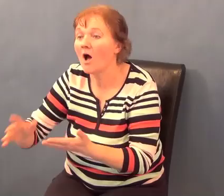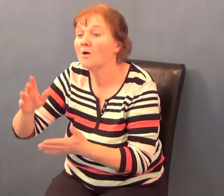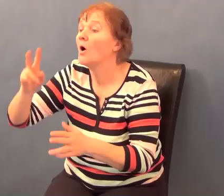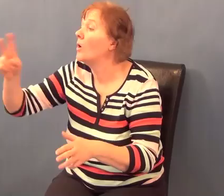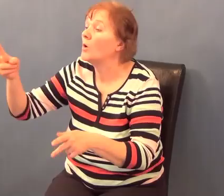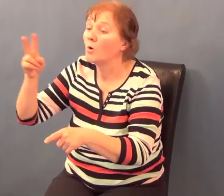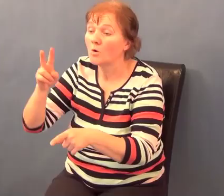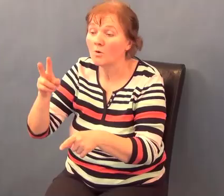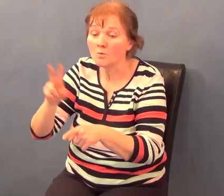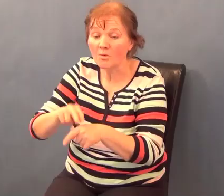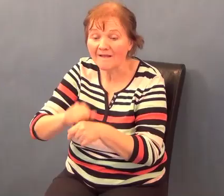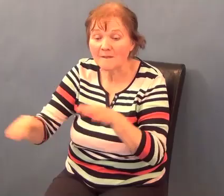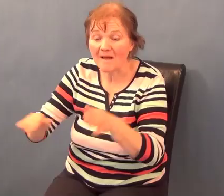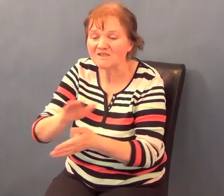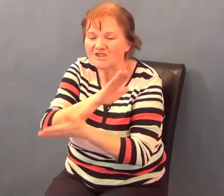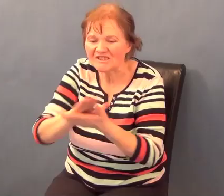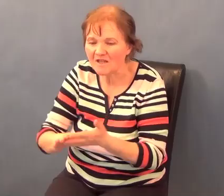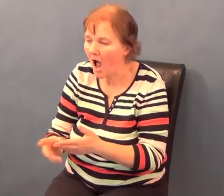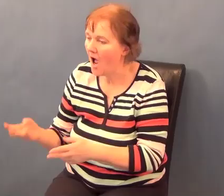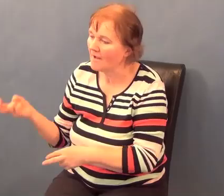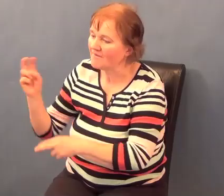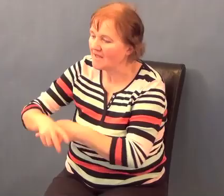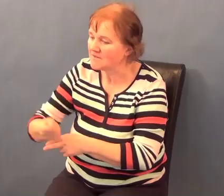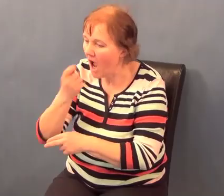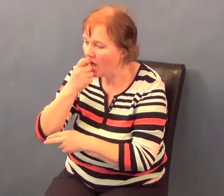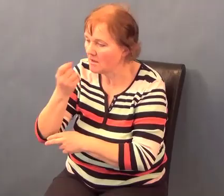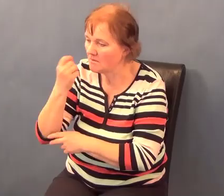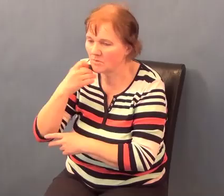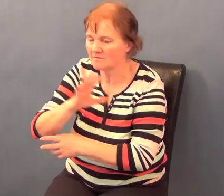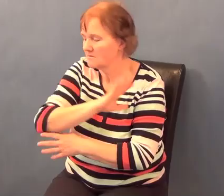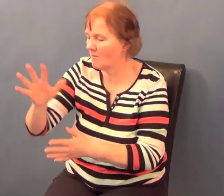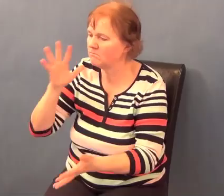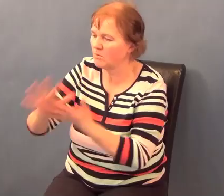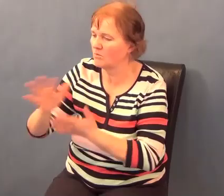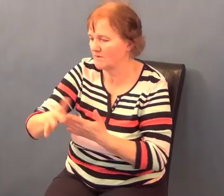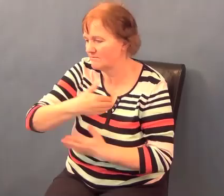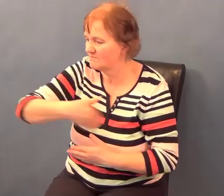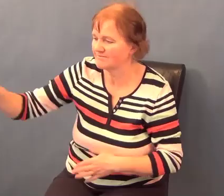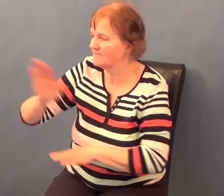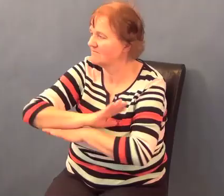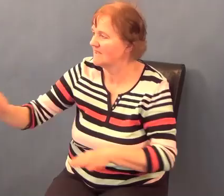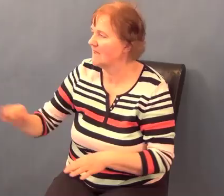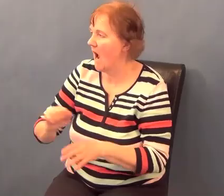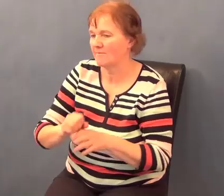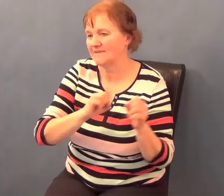Do miejsc, w których jest czysto, nie można wchodzić z jedzeniem albo wódką. Nie wolno.